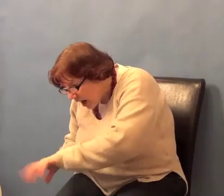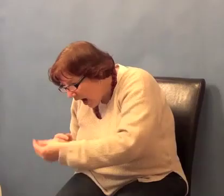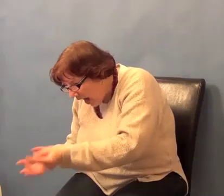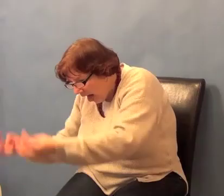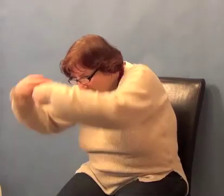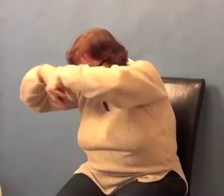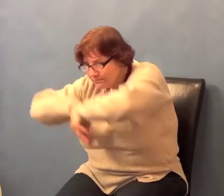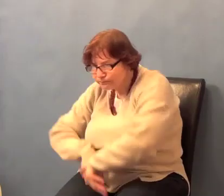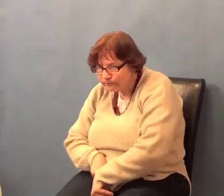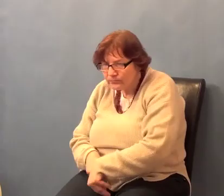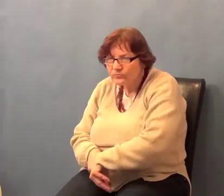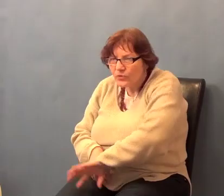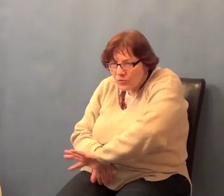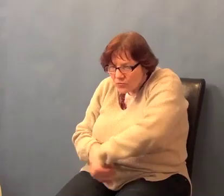Ukradł i je zjadł.